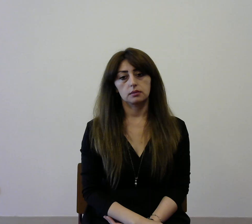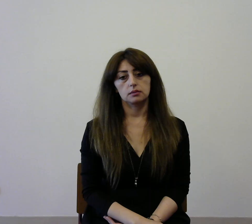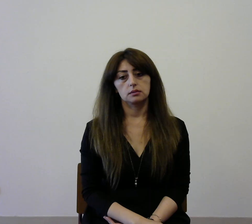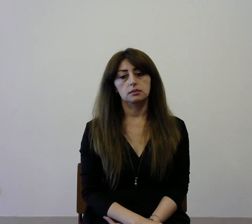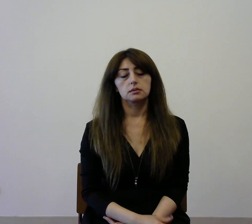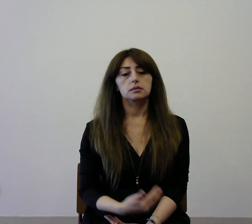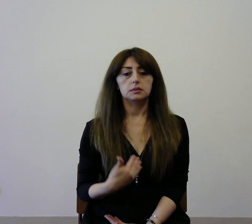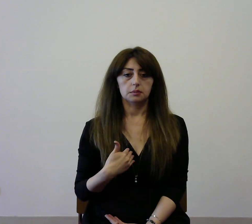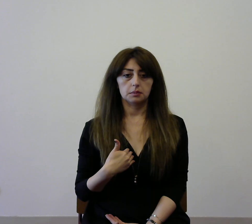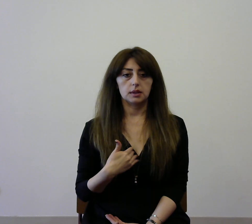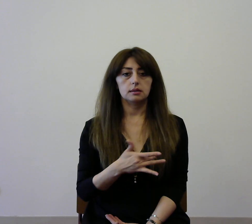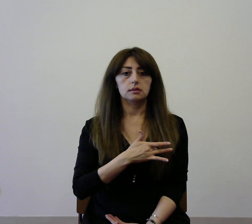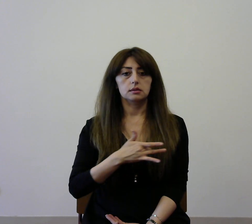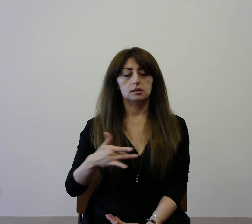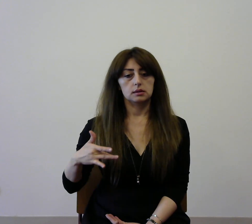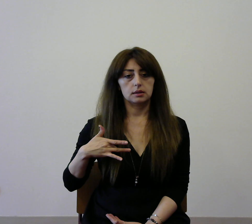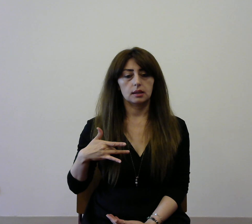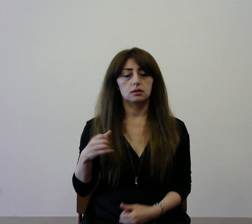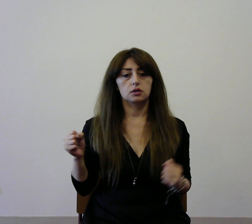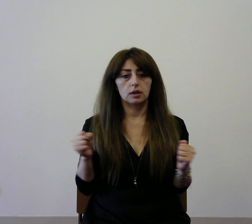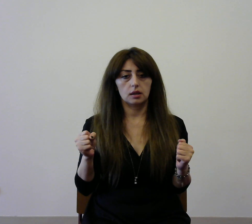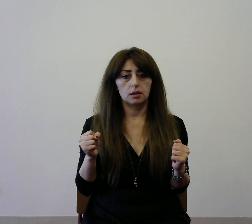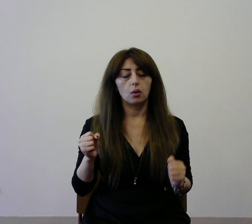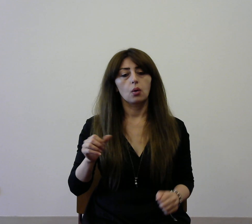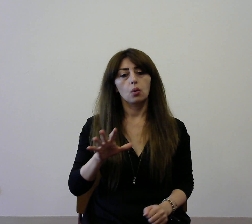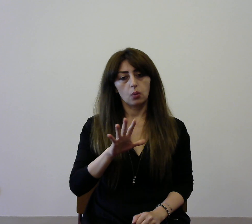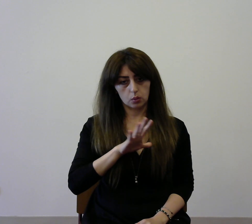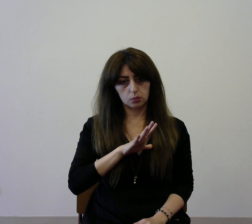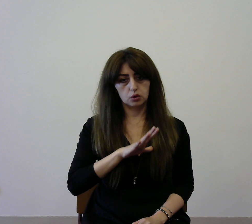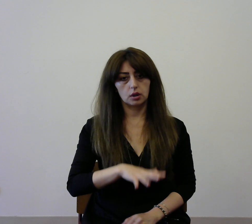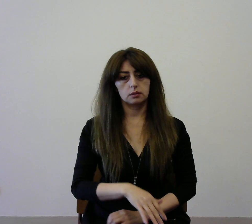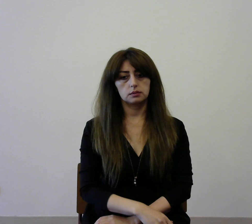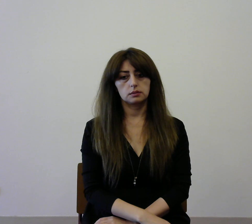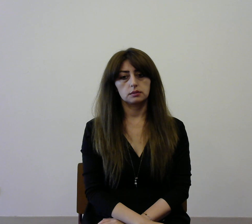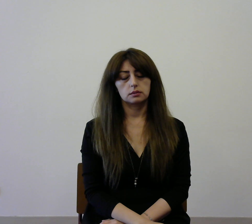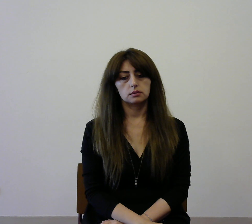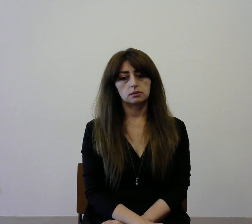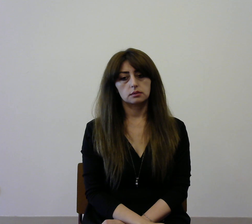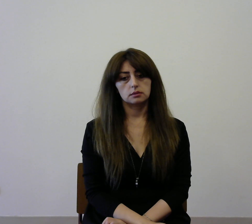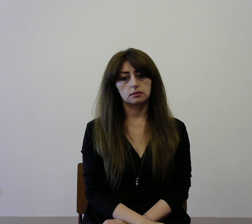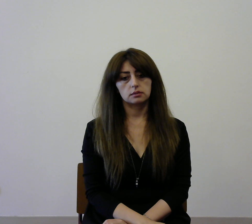Mən sətəlcəm olmuşam